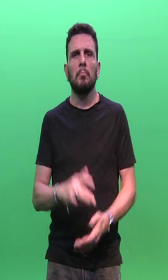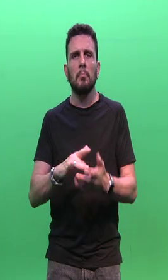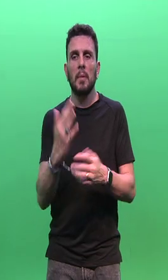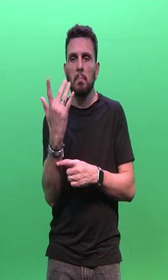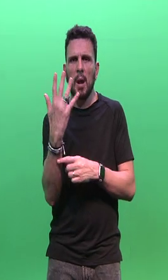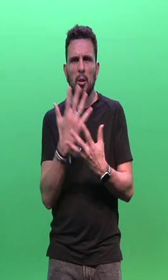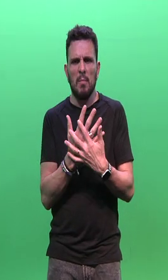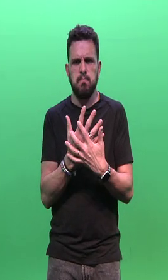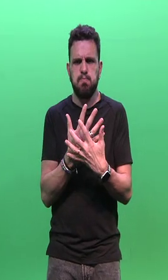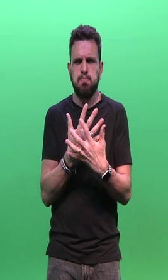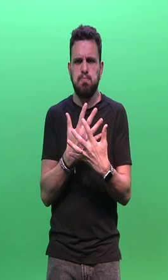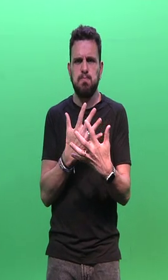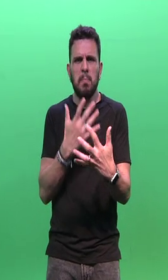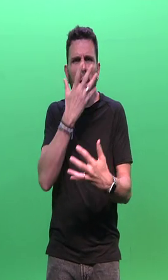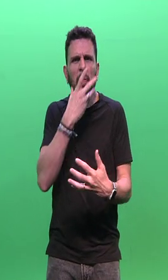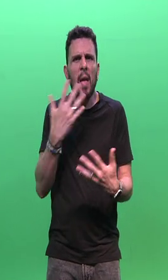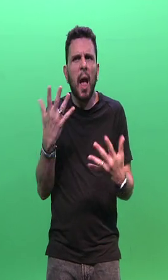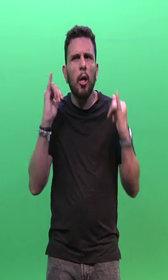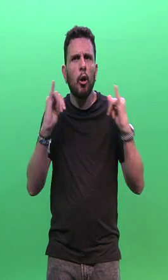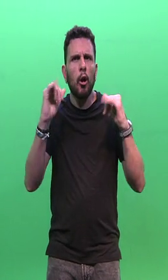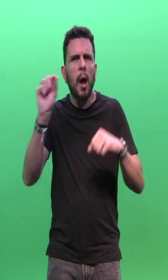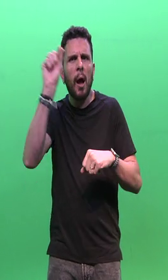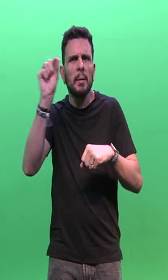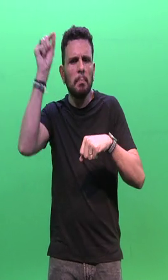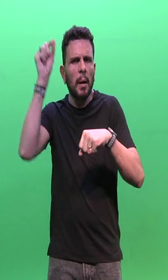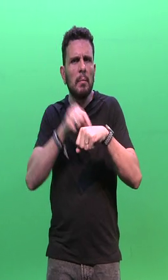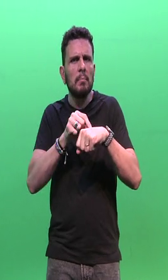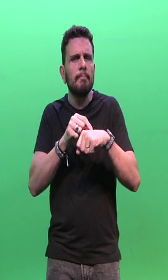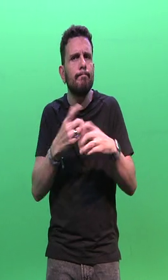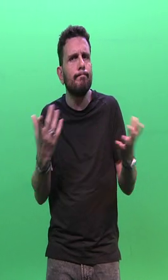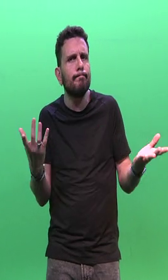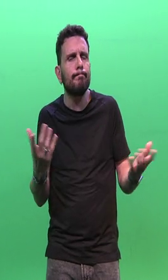Tinc la mà inflada. Crec que mentre passejava m'ha picat una vespa, no ho sé.